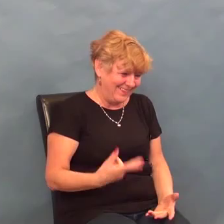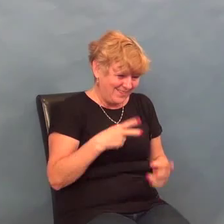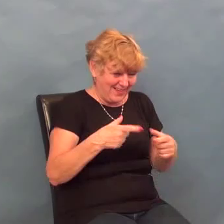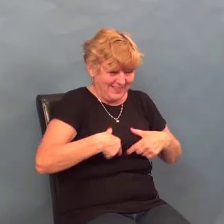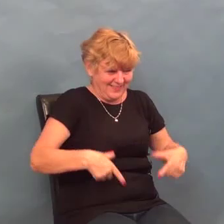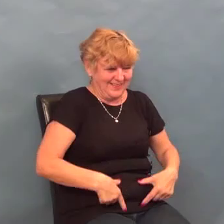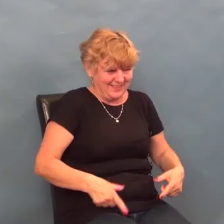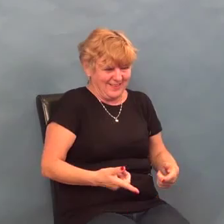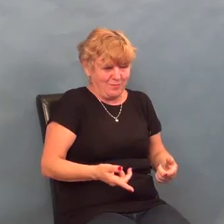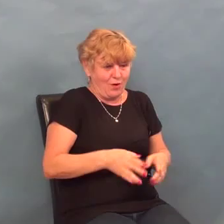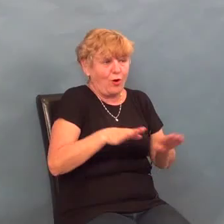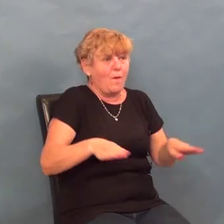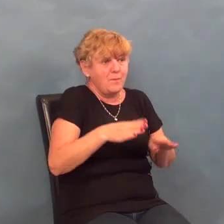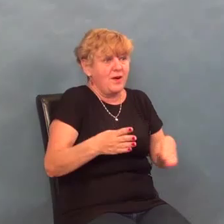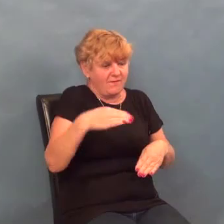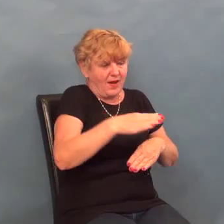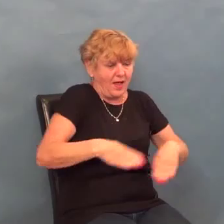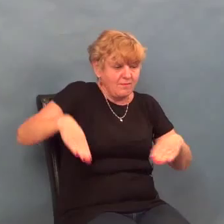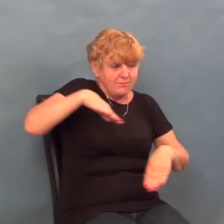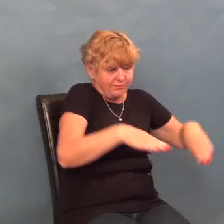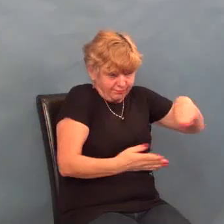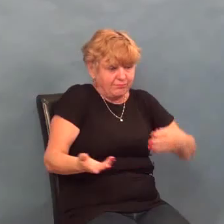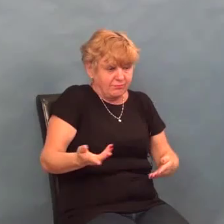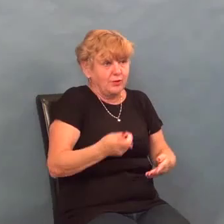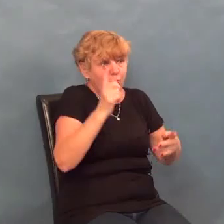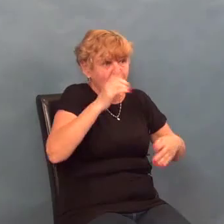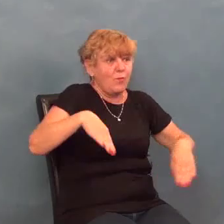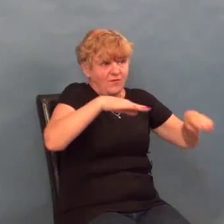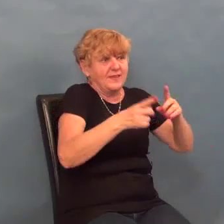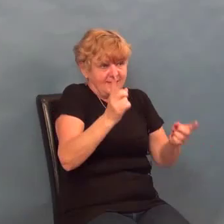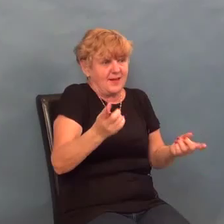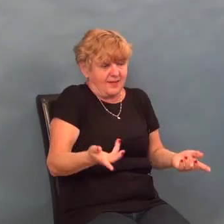Jak w stroju kąpielowym, to znaczy, że można pływać tam, gdzie jest fala.